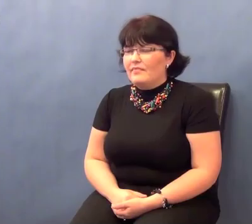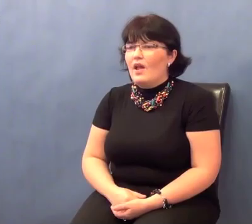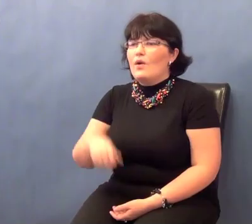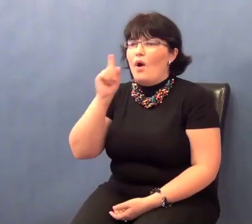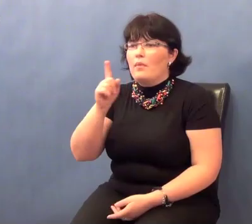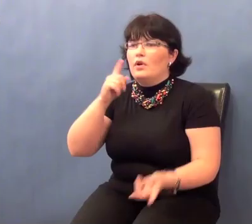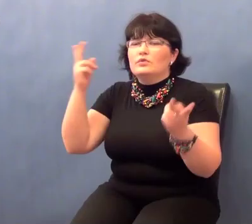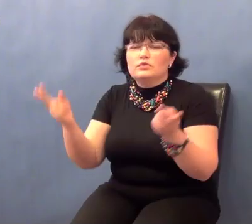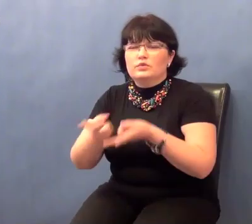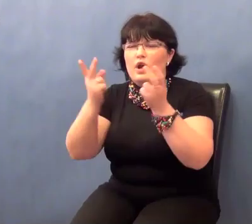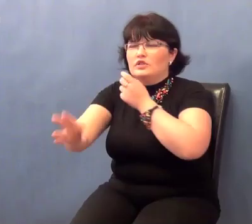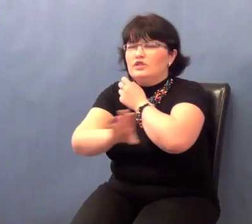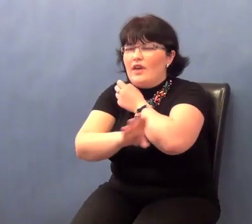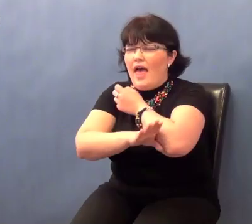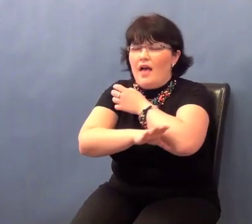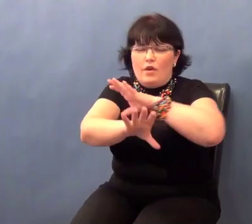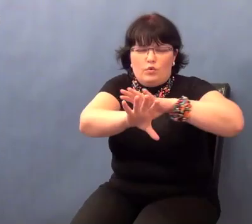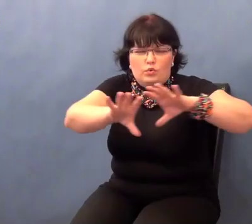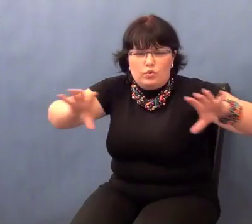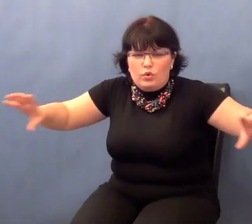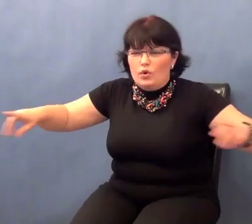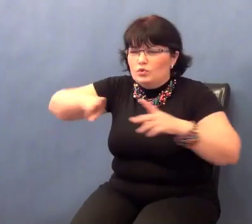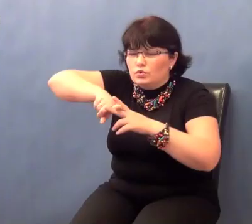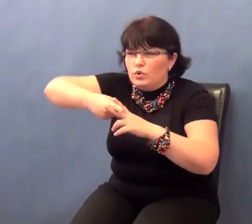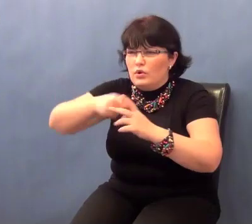Chłopiec szukał obok długiego drzewa i była tam dziura.